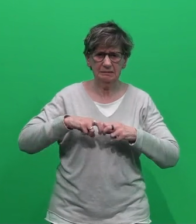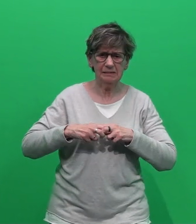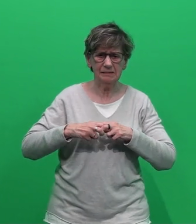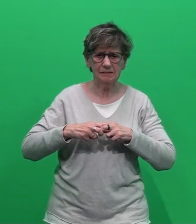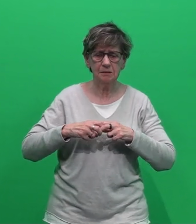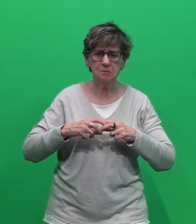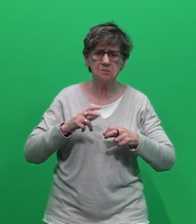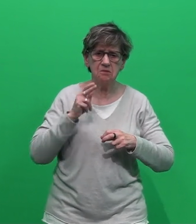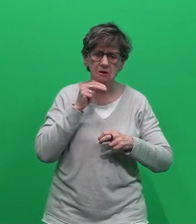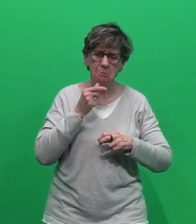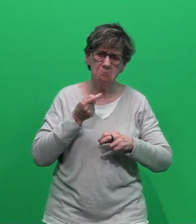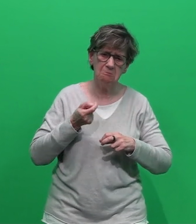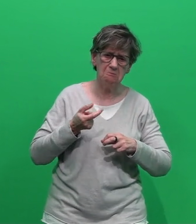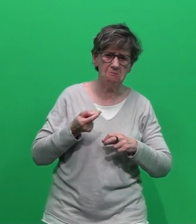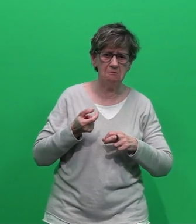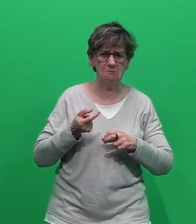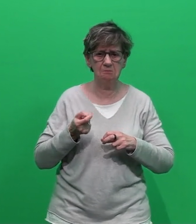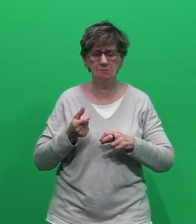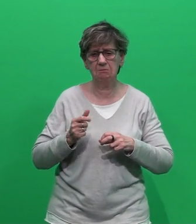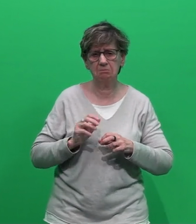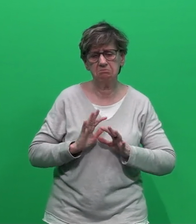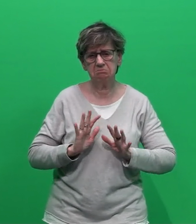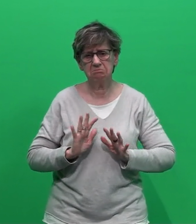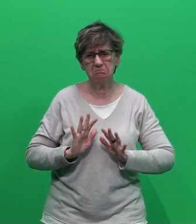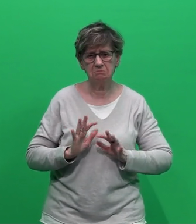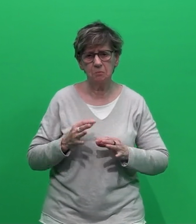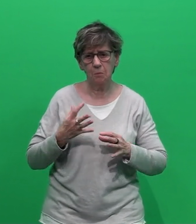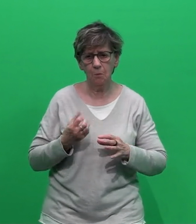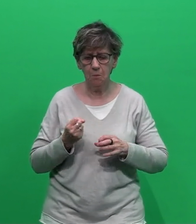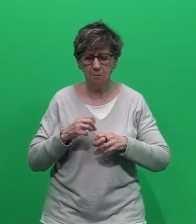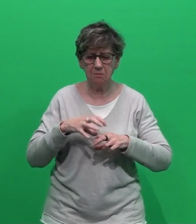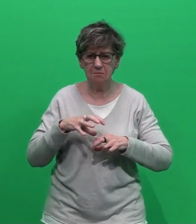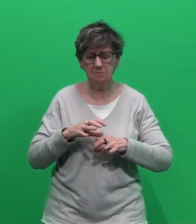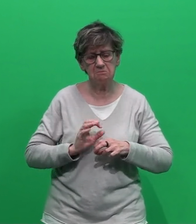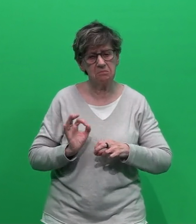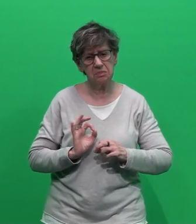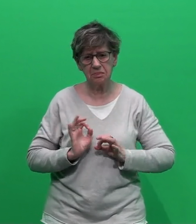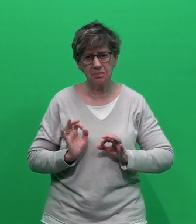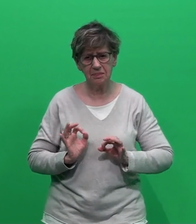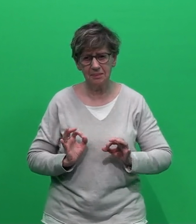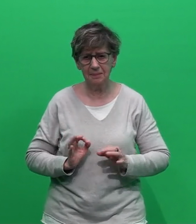Quan em vaig fer l'esquinç em feia poc mal, la zona no es va inflar.